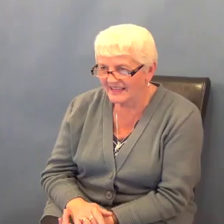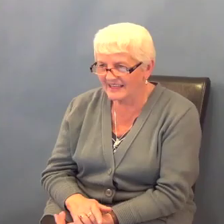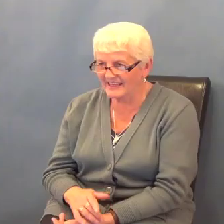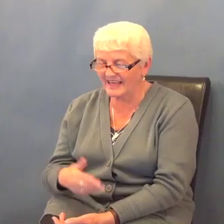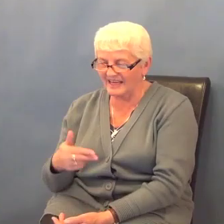Niedziela.